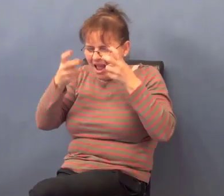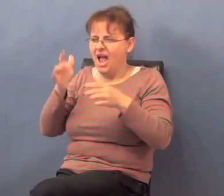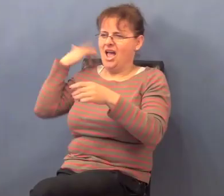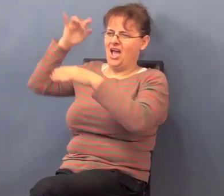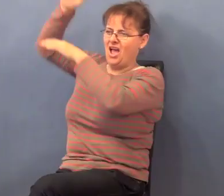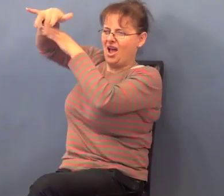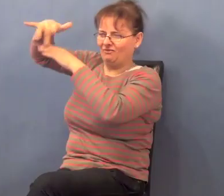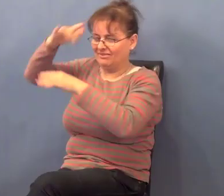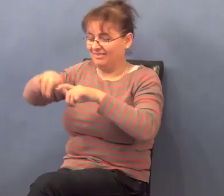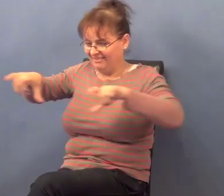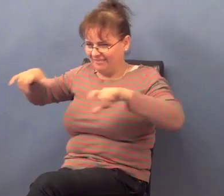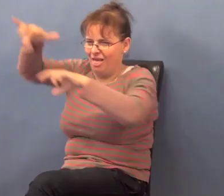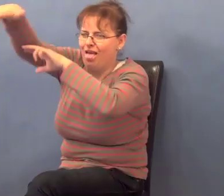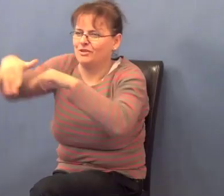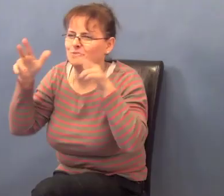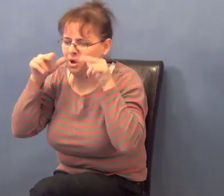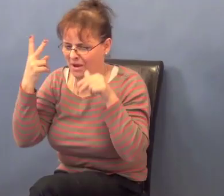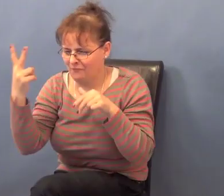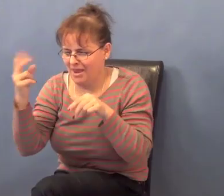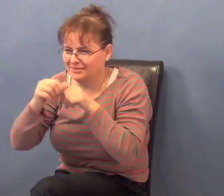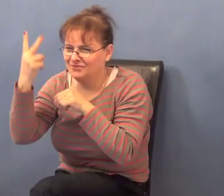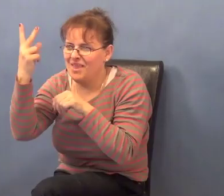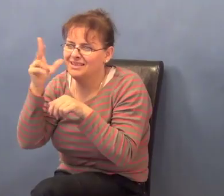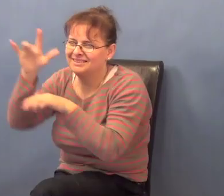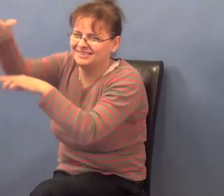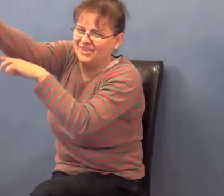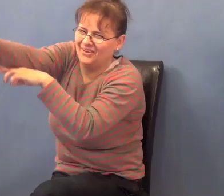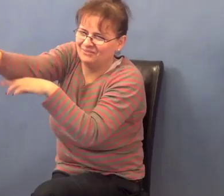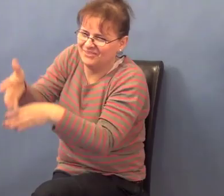W środku pnia są dwie żaby.